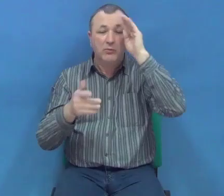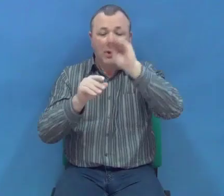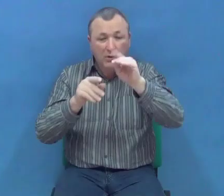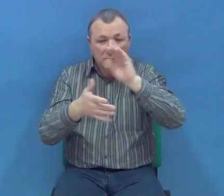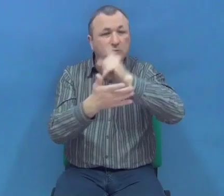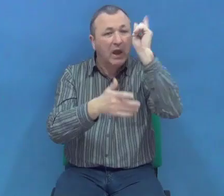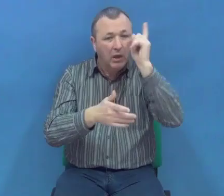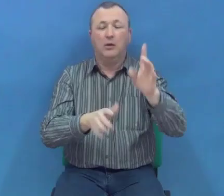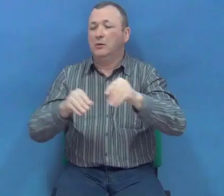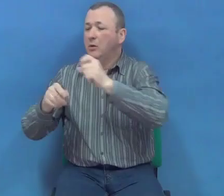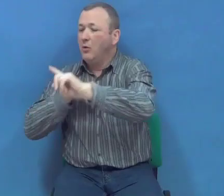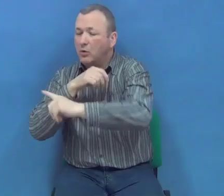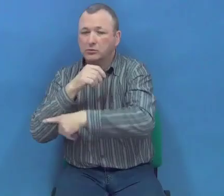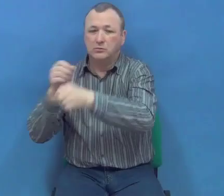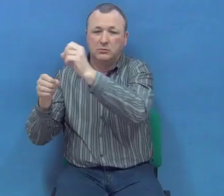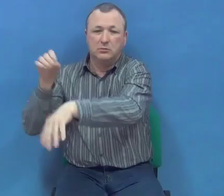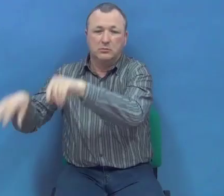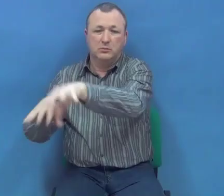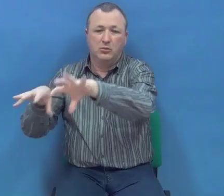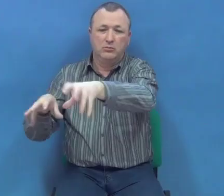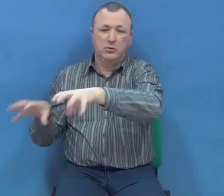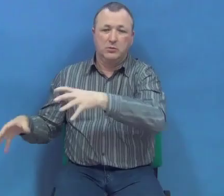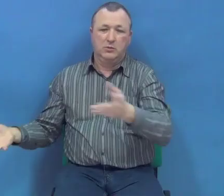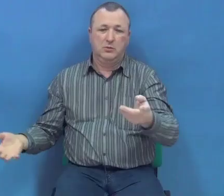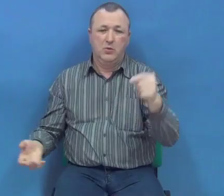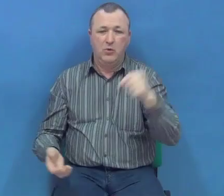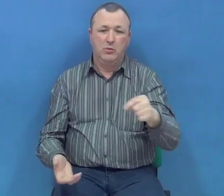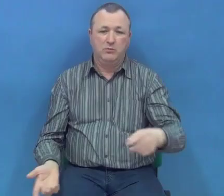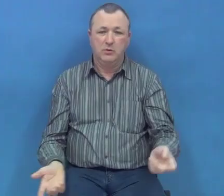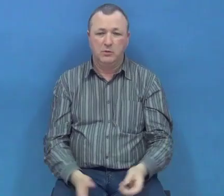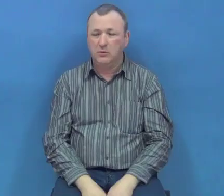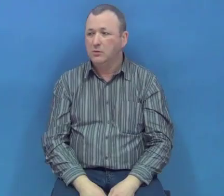Znak informuje, że jest zakaz śmiecenia, trzeba wyrzucać do kosza.